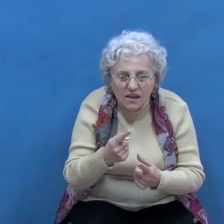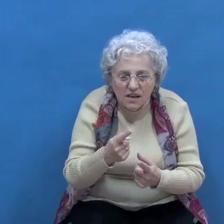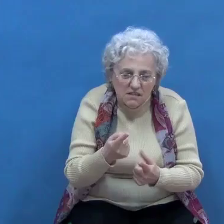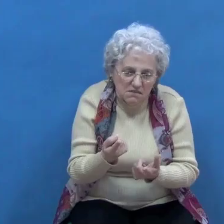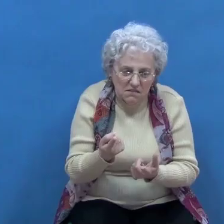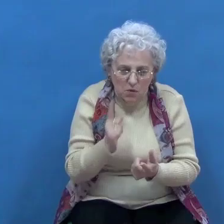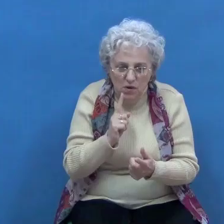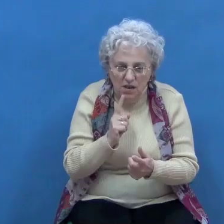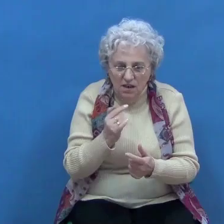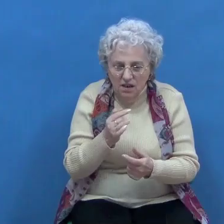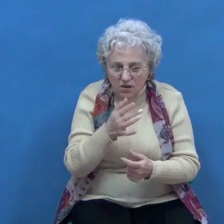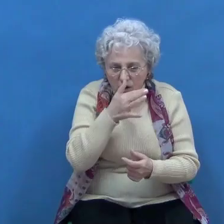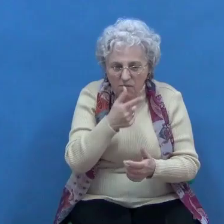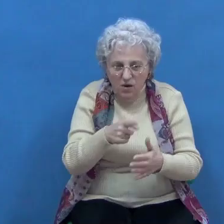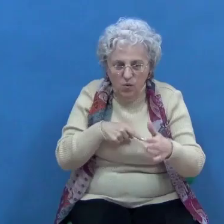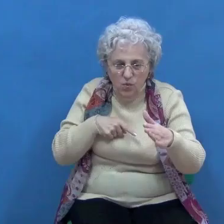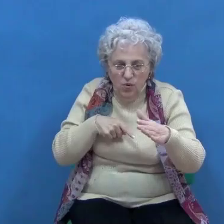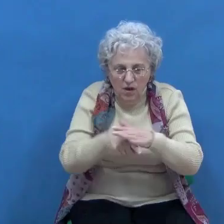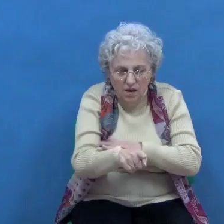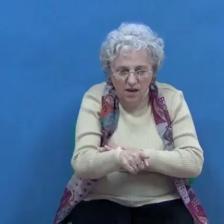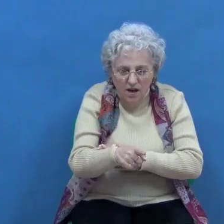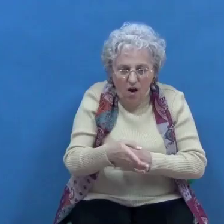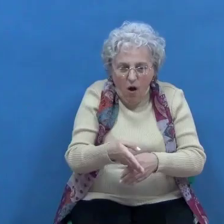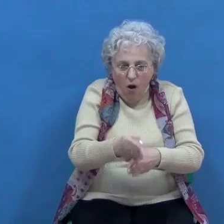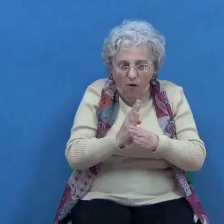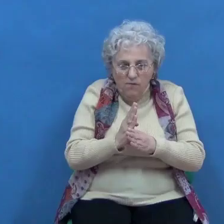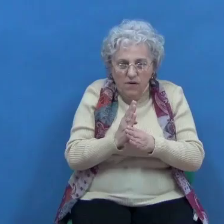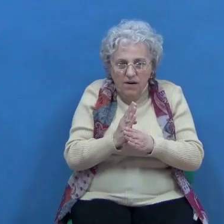Chłopiec, łobuz uciekł i ukrył się.